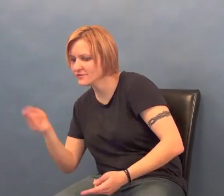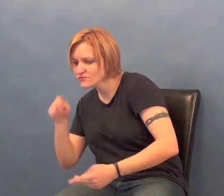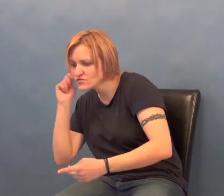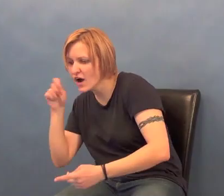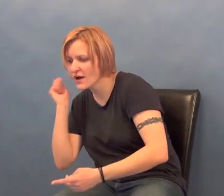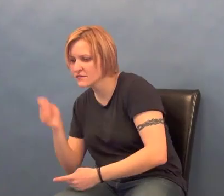Dziadek.